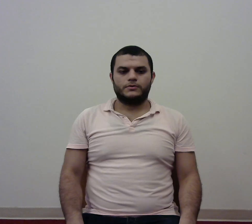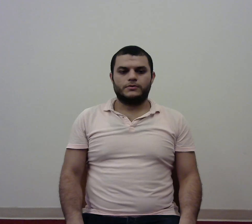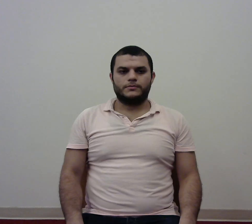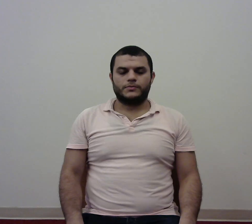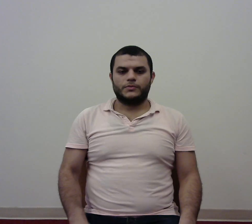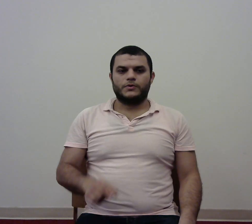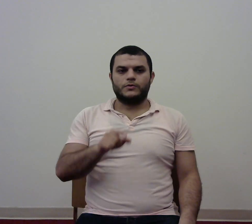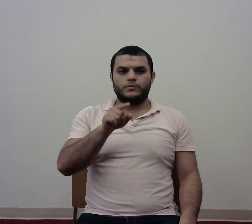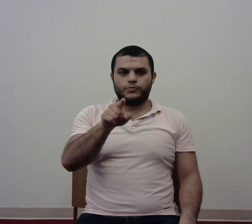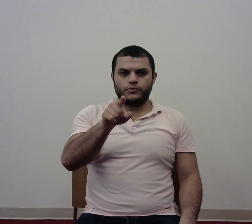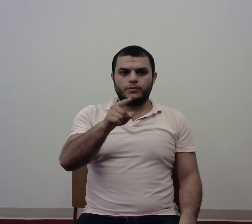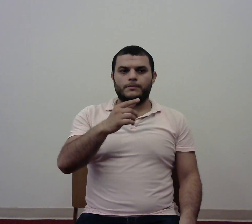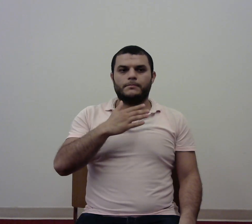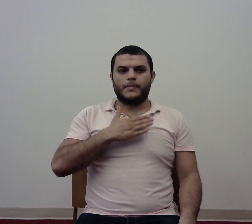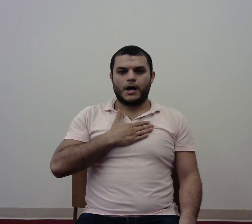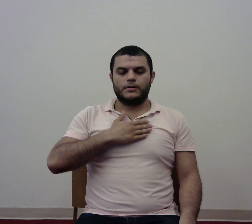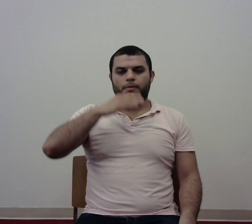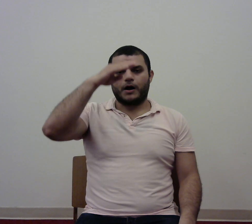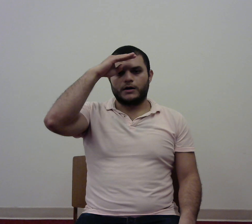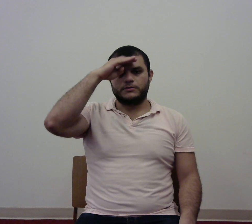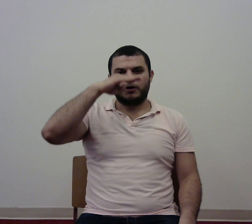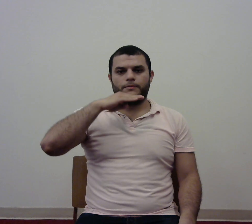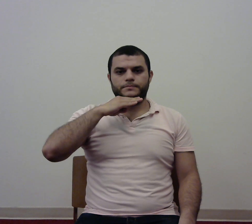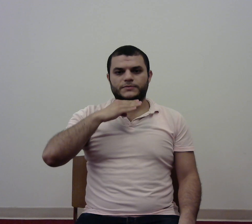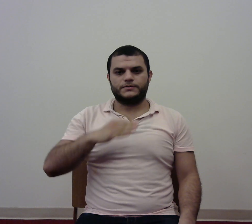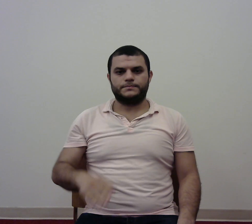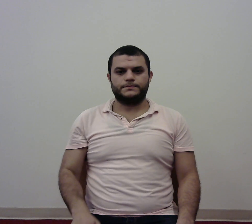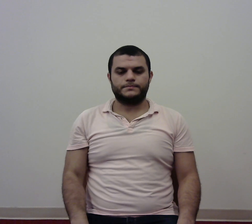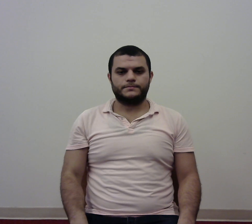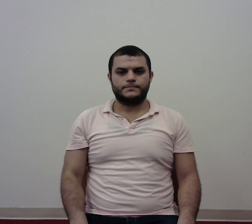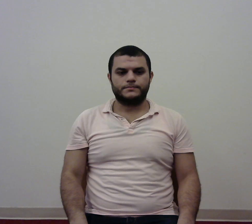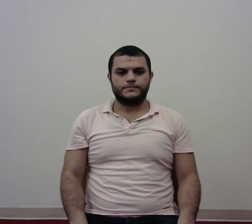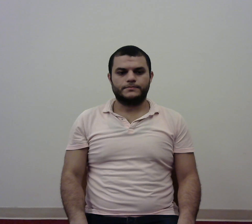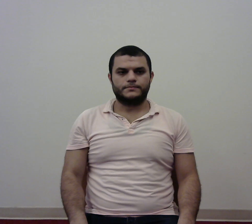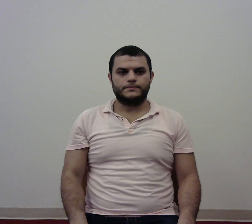Bu mənim atamdır